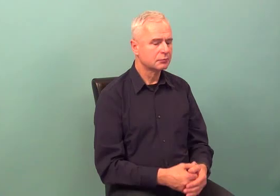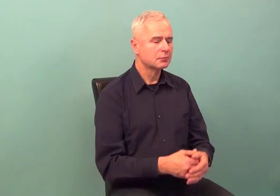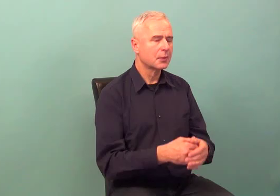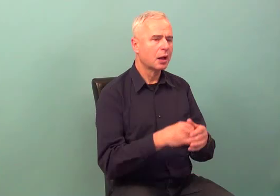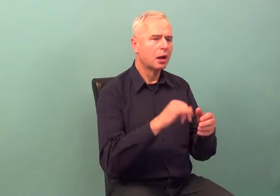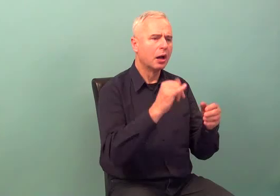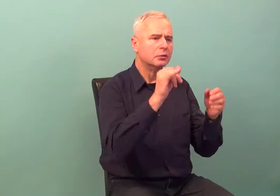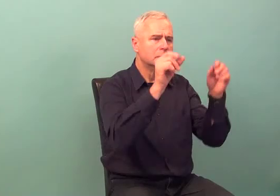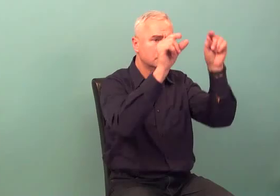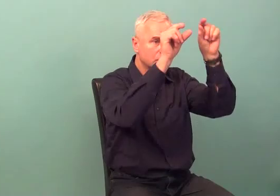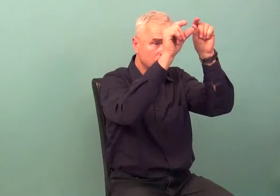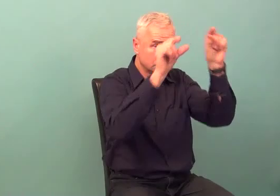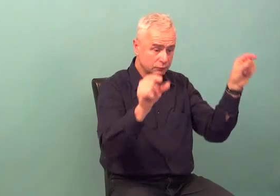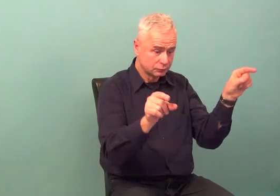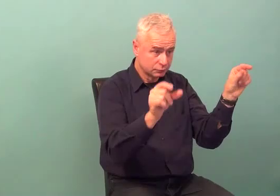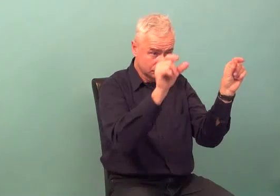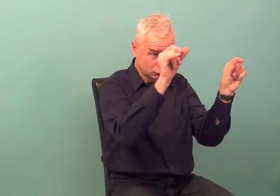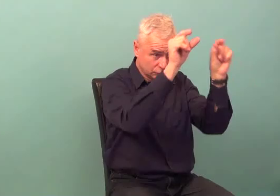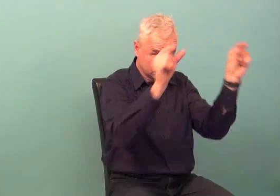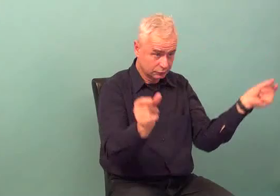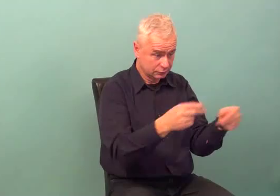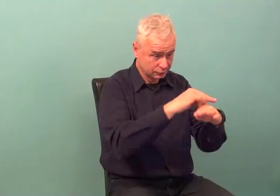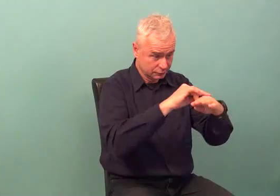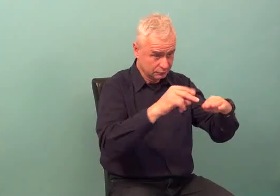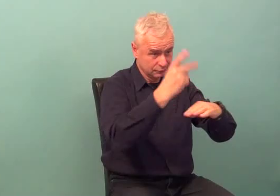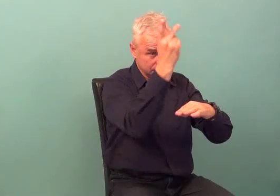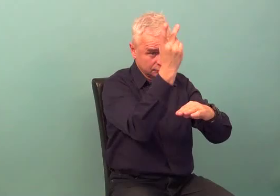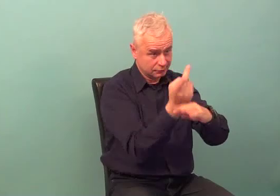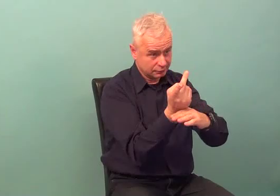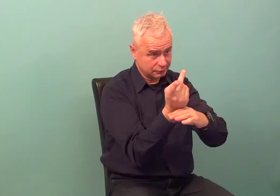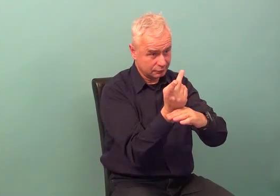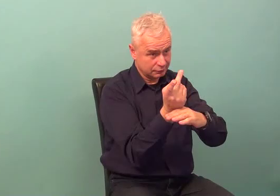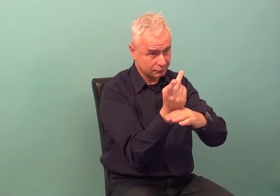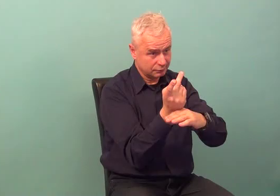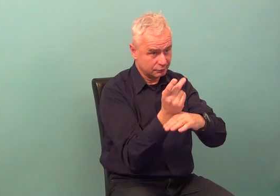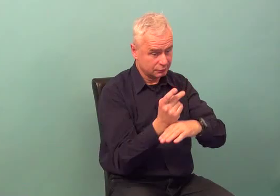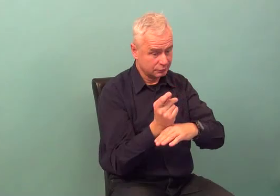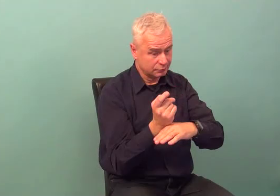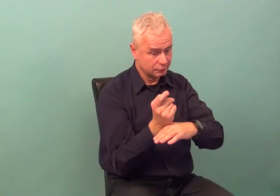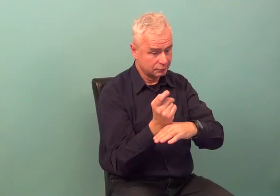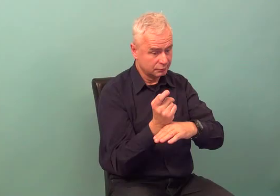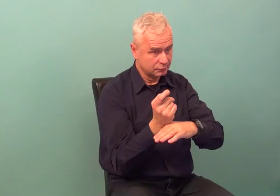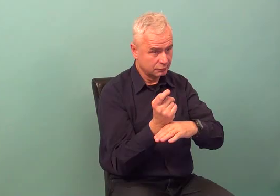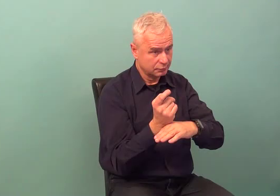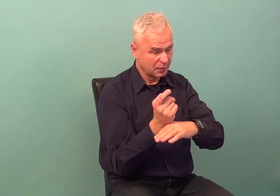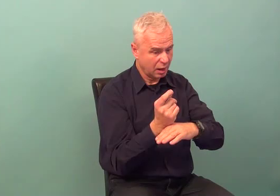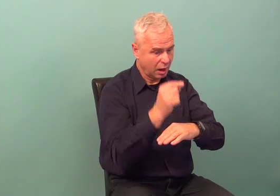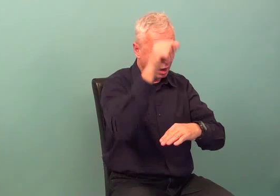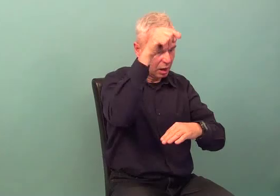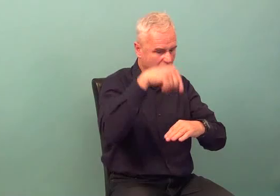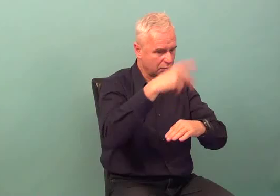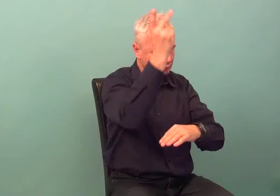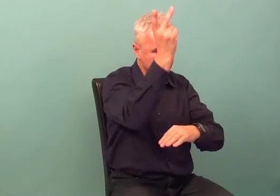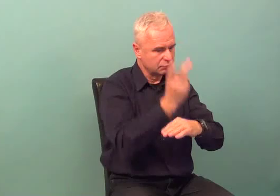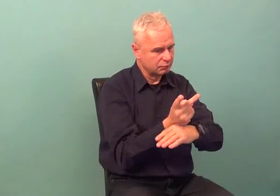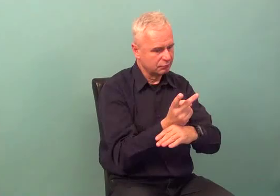Jak? Przecież jest żółty trójkąt, a w nim człowiek upadający na głowę.